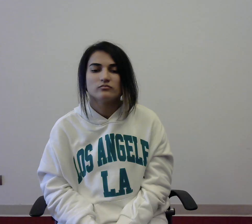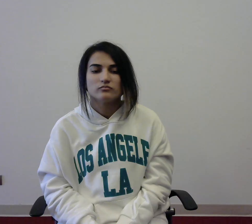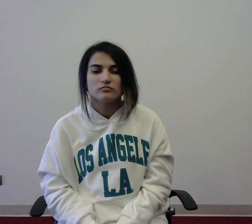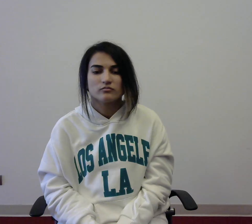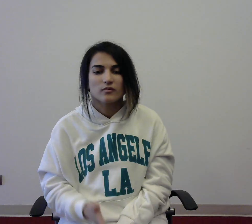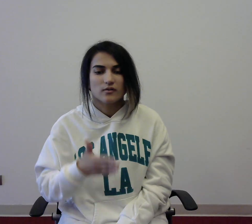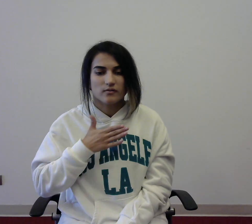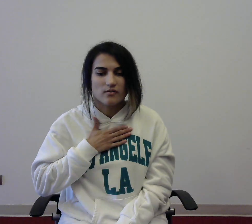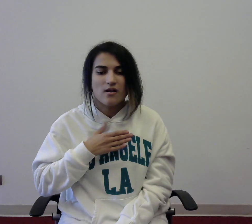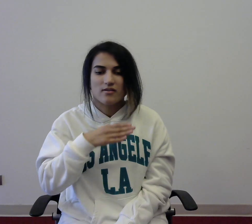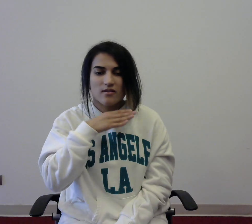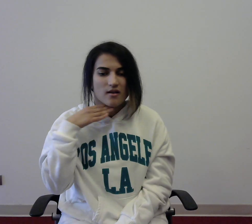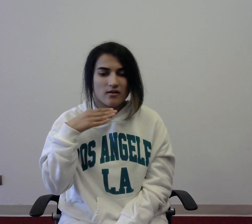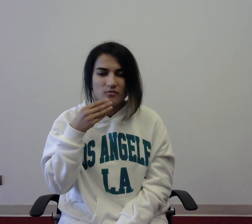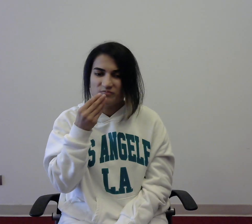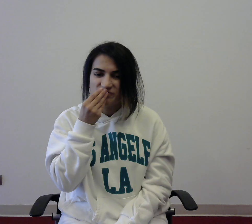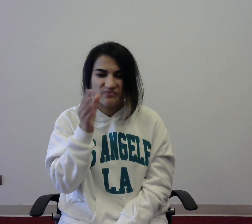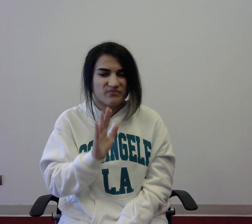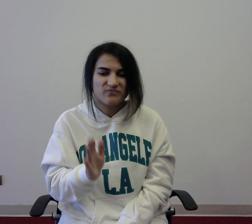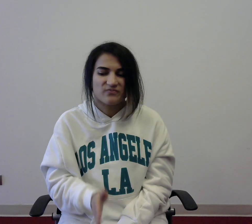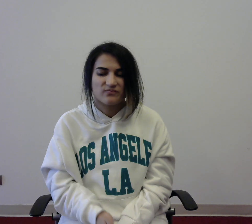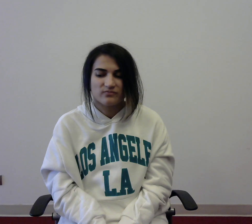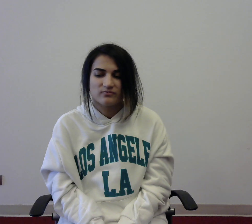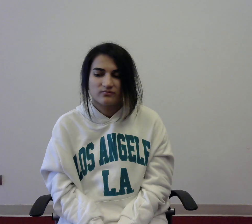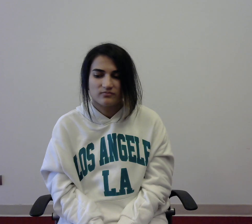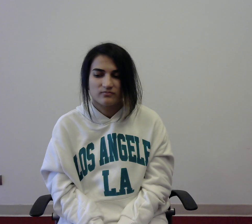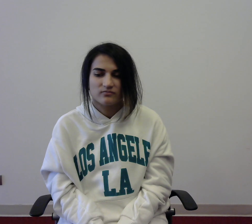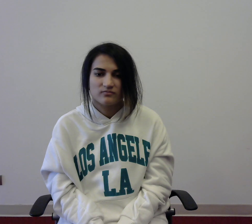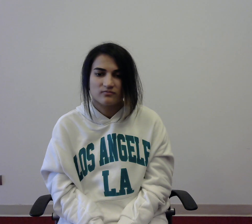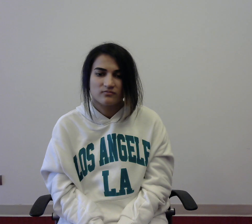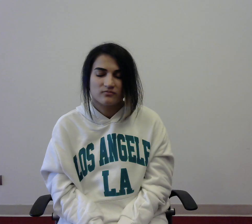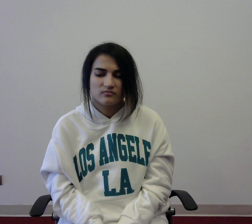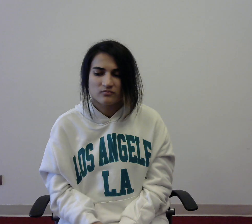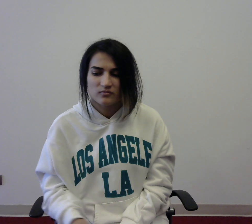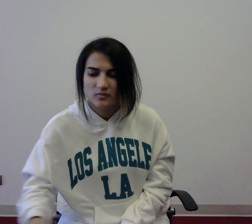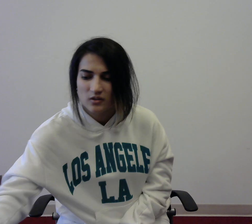Mən ət yemirəm